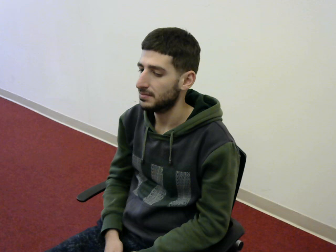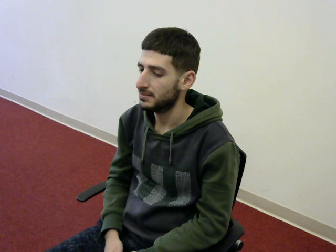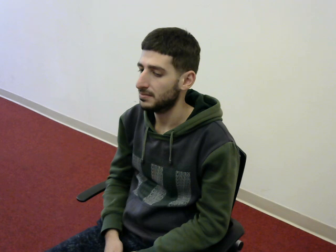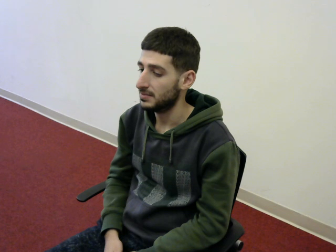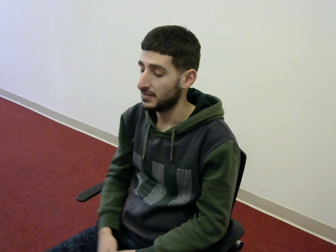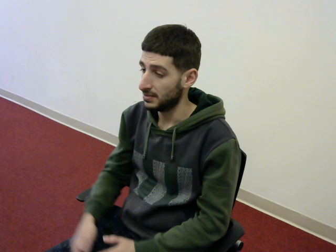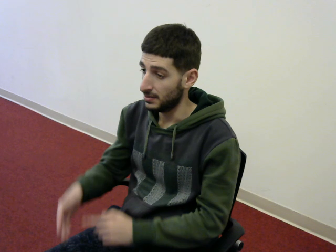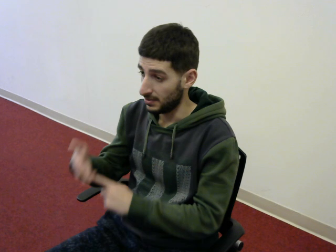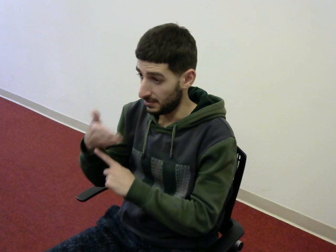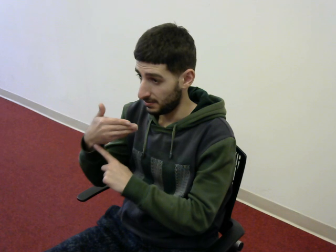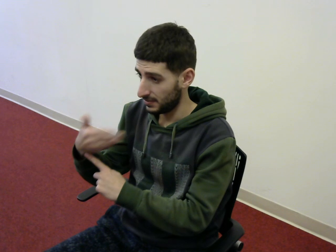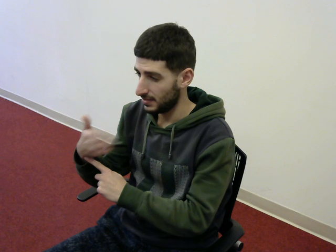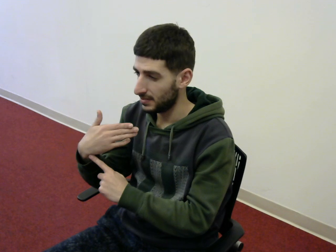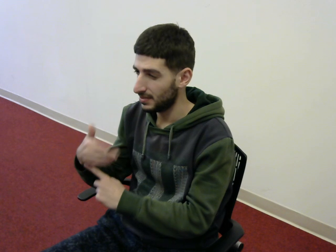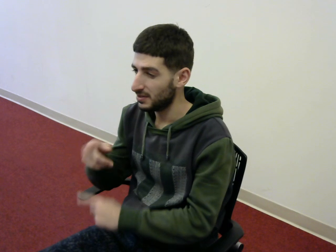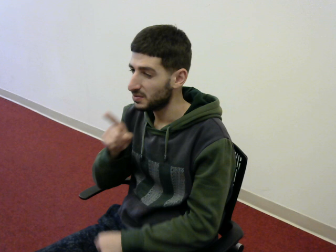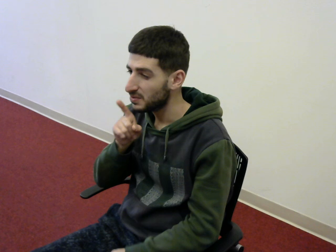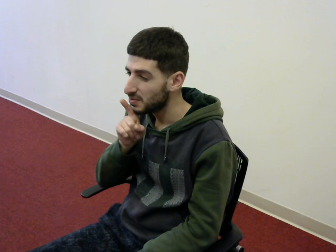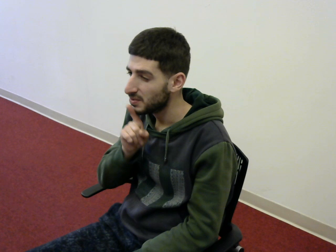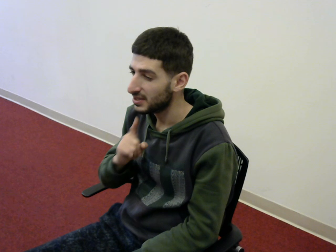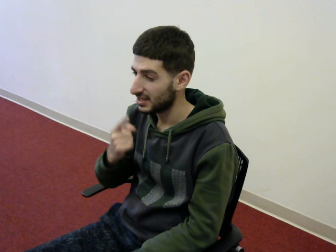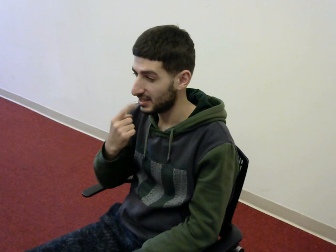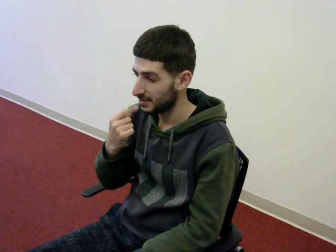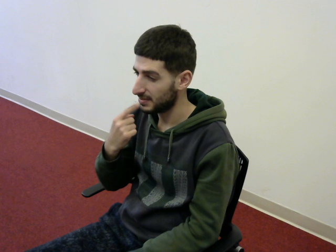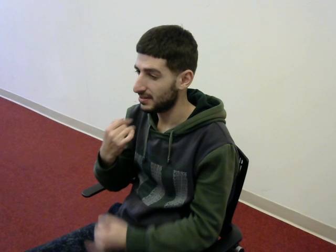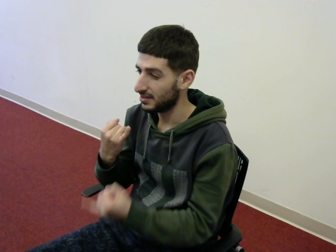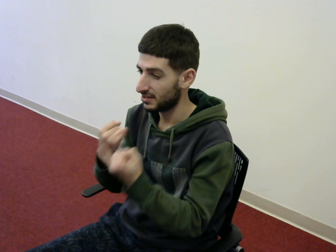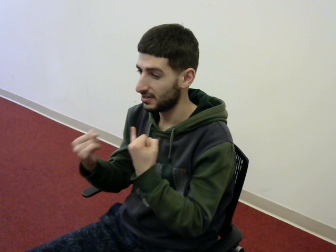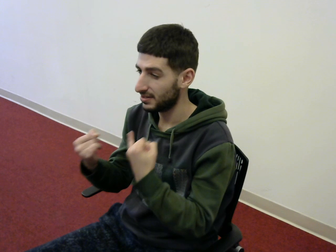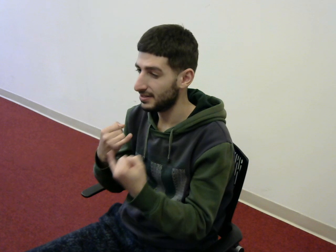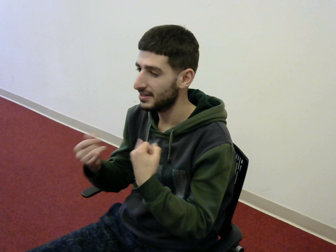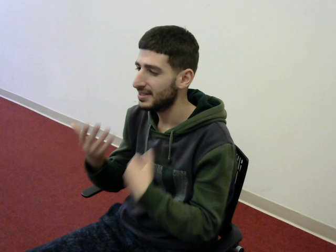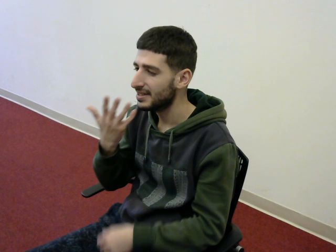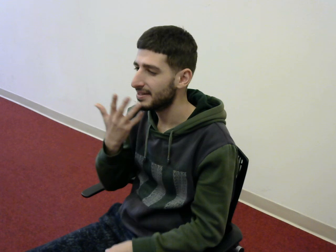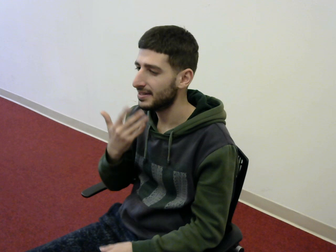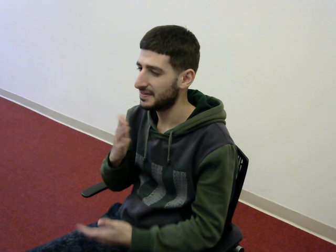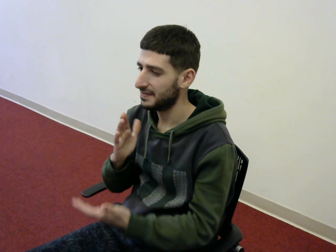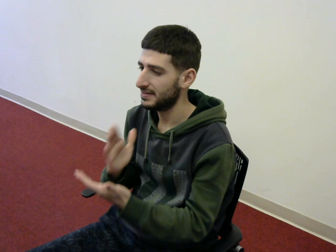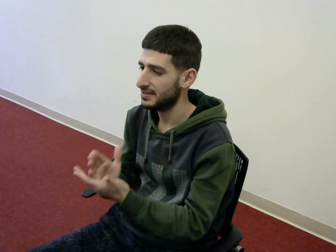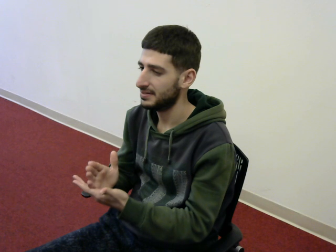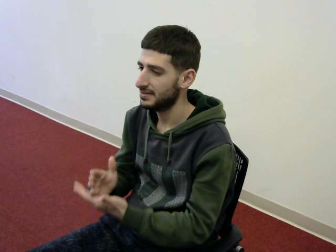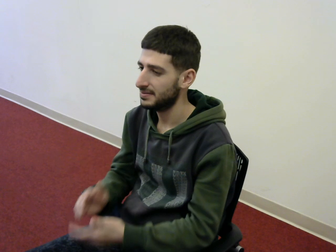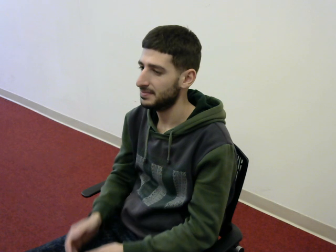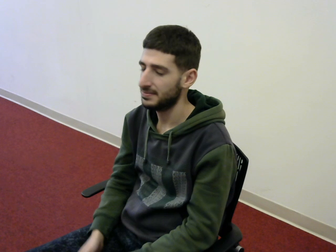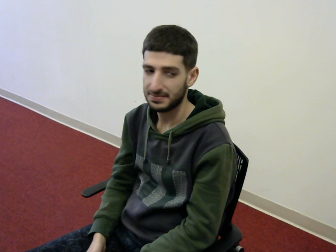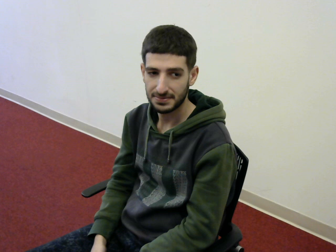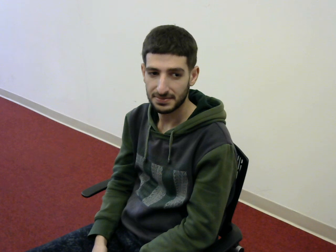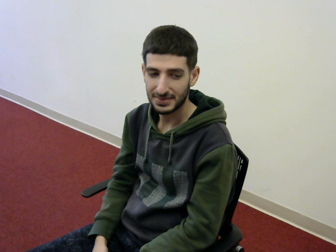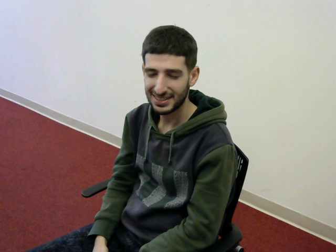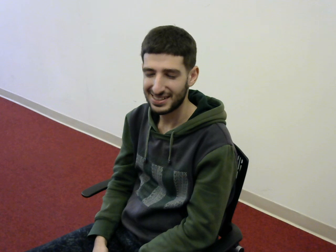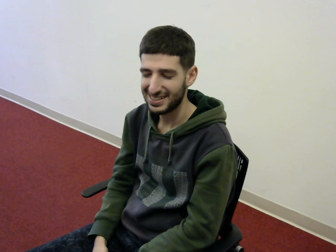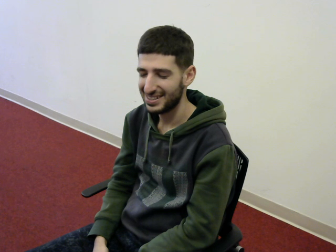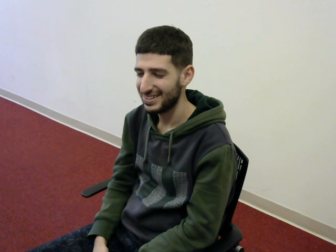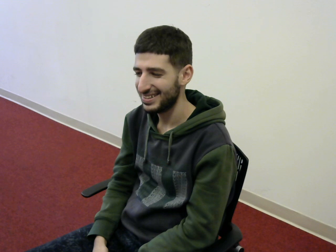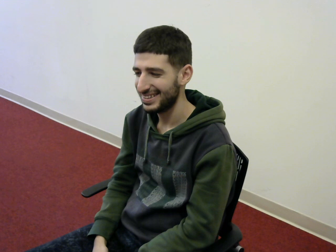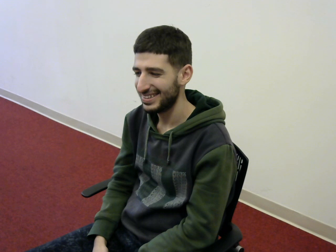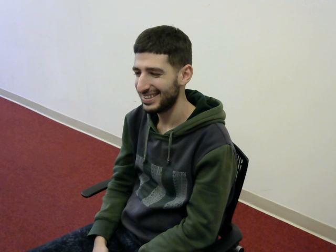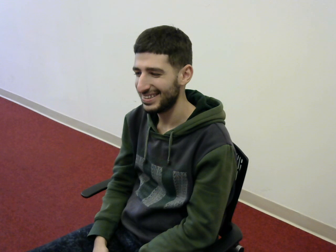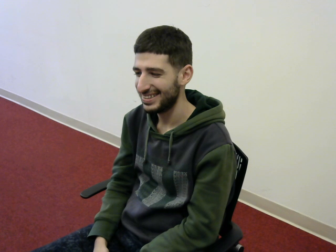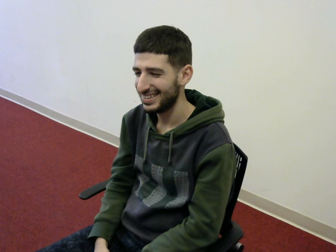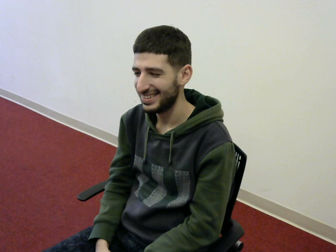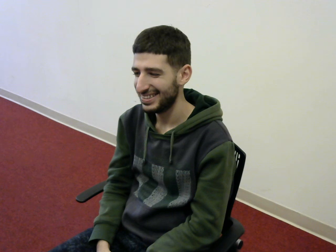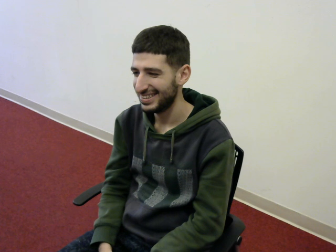Mənim bənövşəyi rəngdən xoşum gəlir